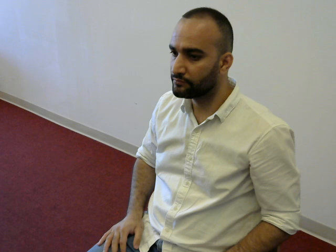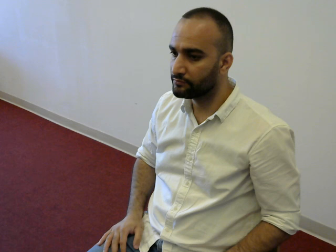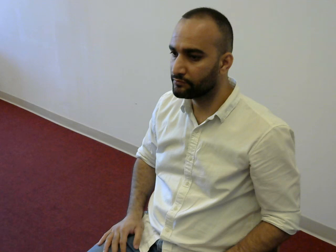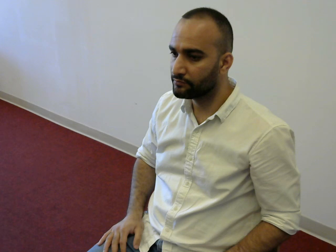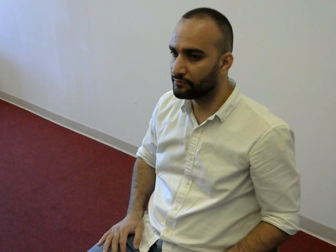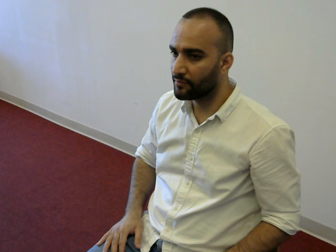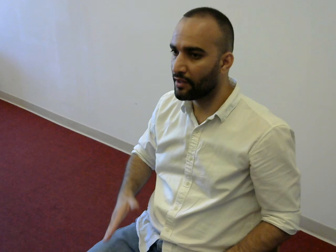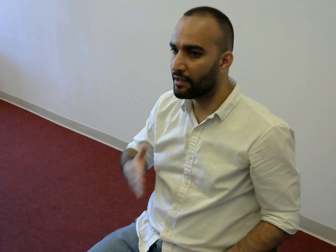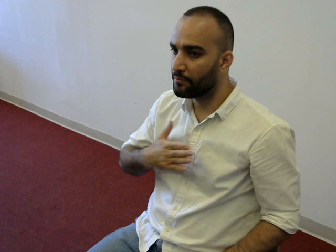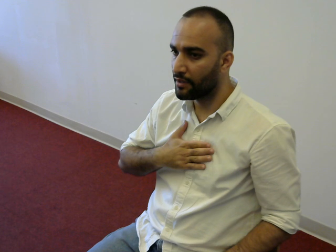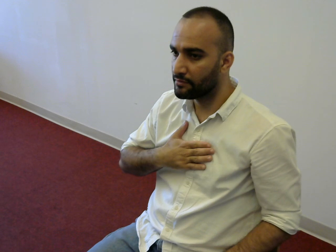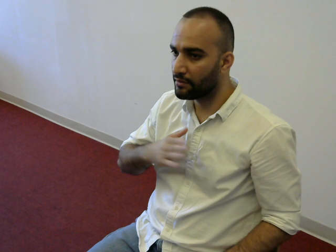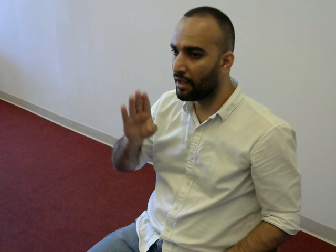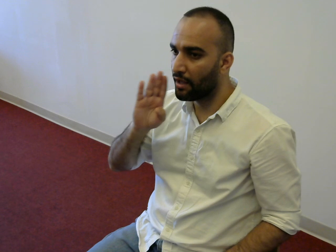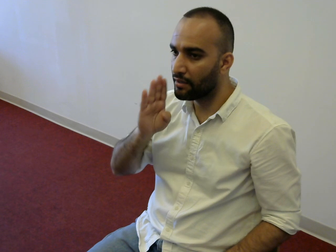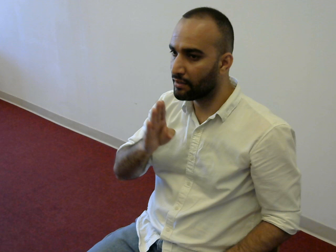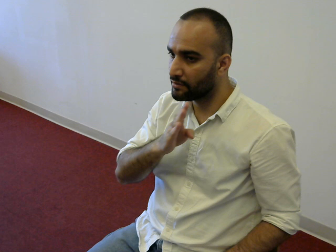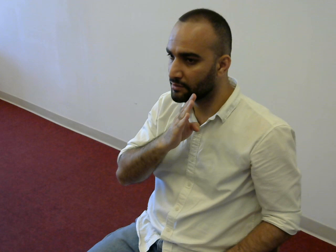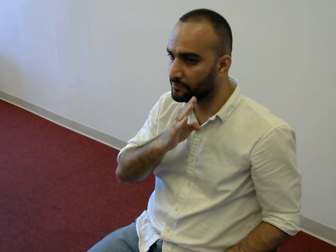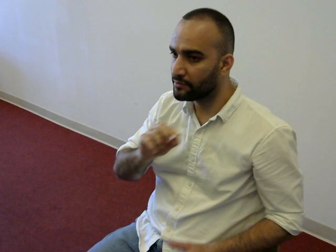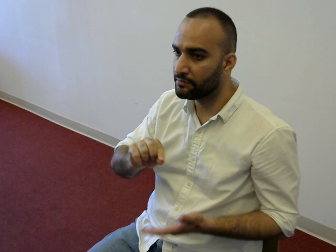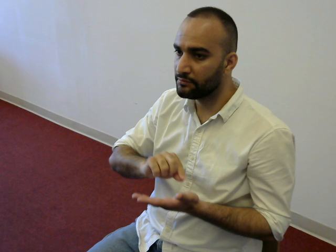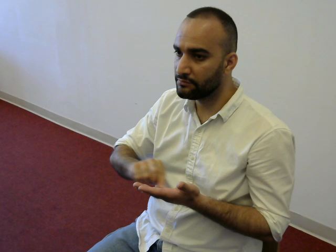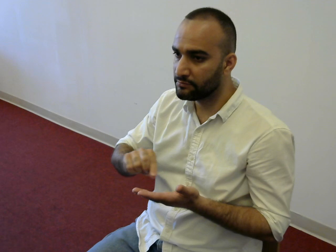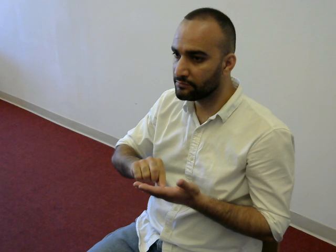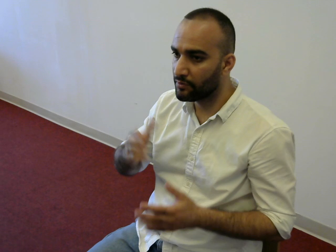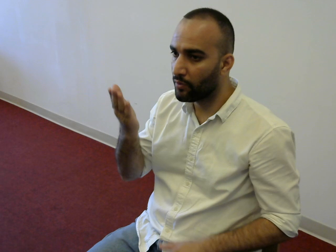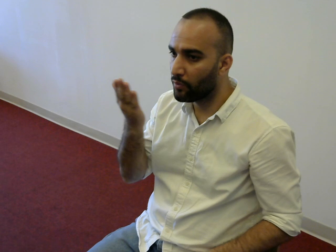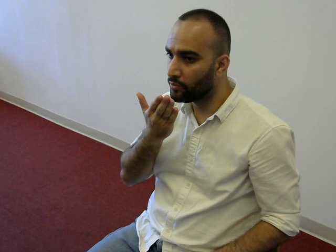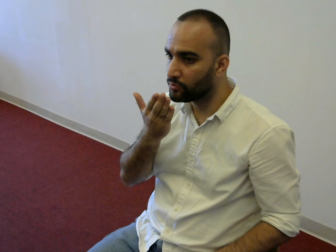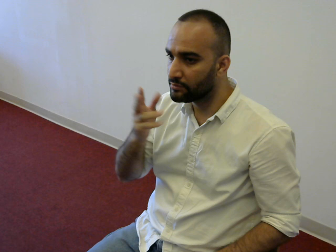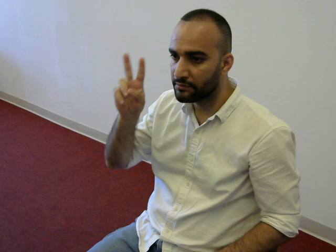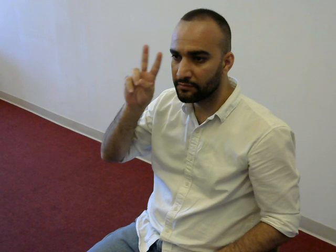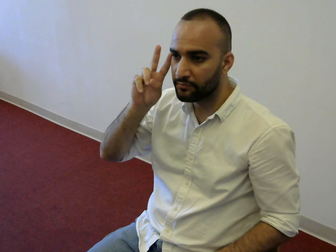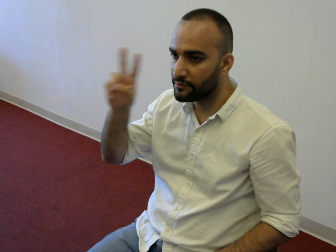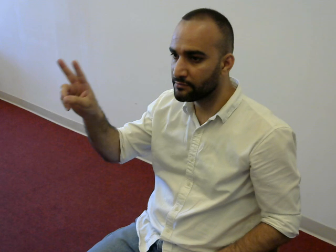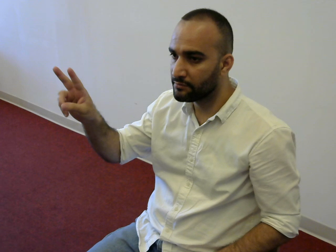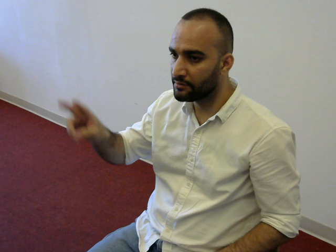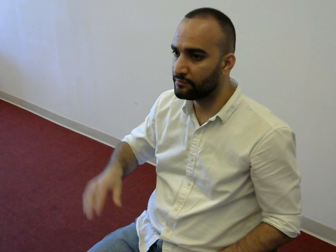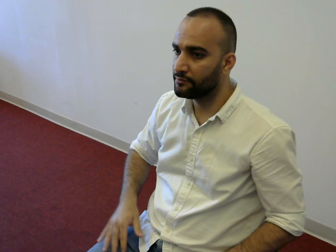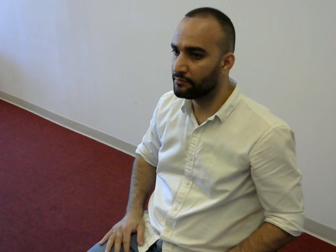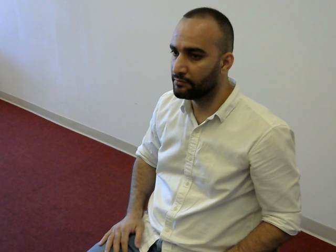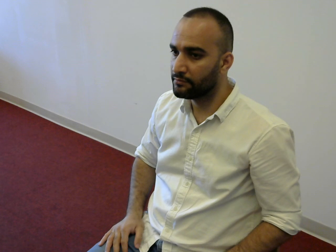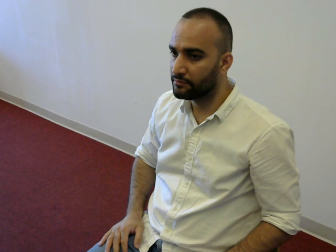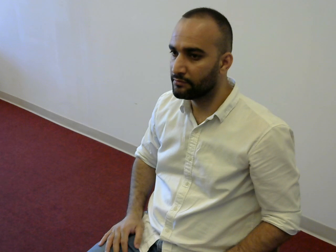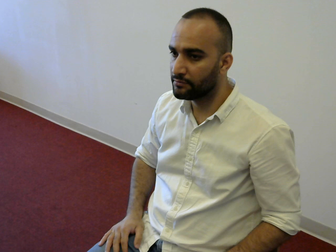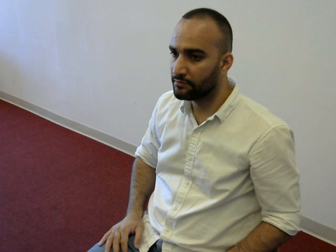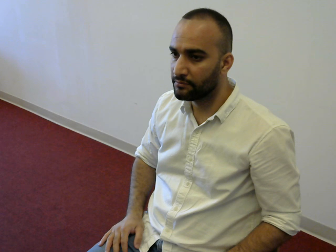Mənim anam yazıb-oxuya bilmir